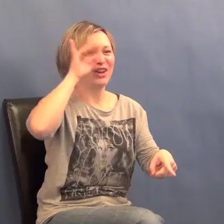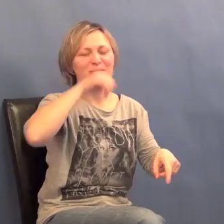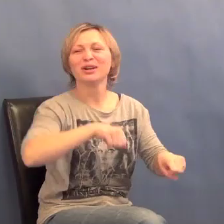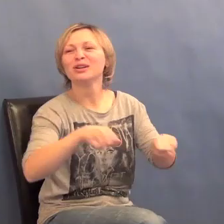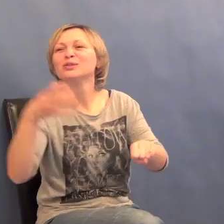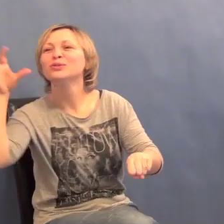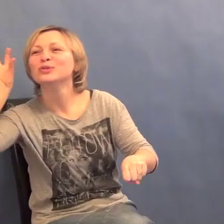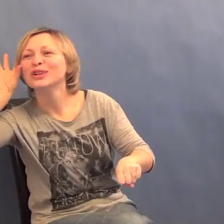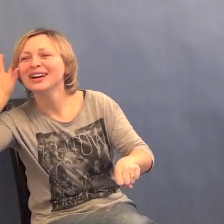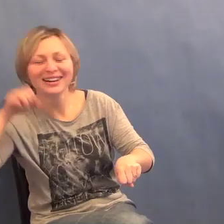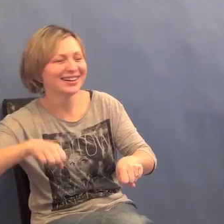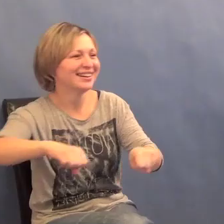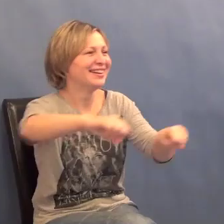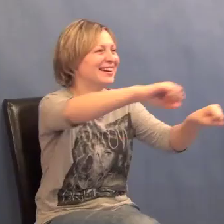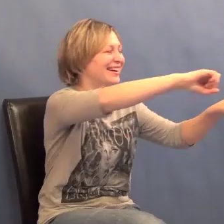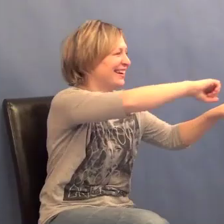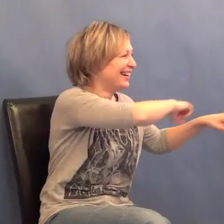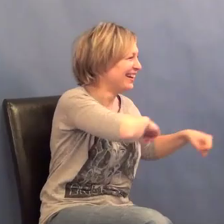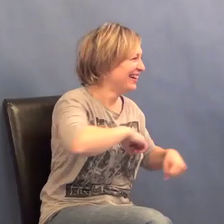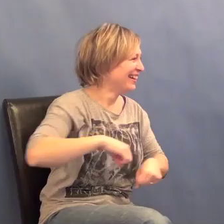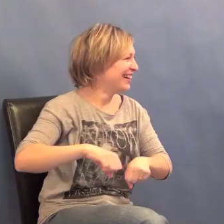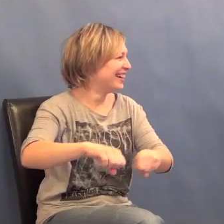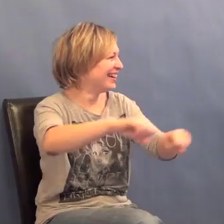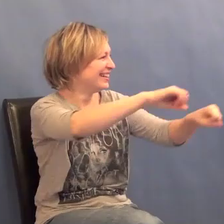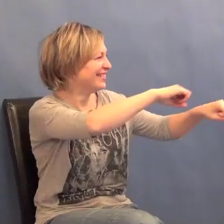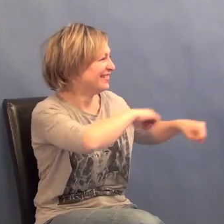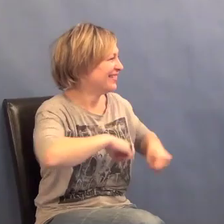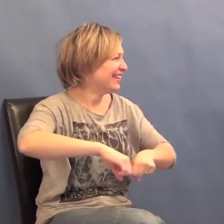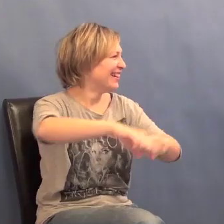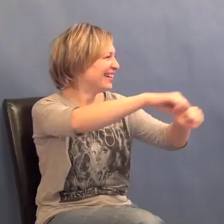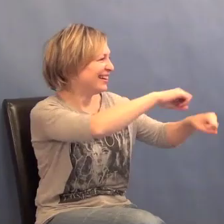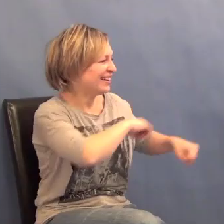Wpadłabym z wózkiem do domu posłuchać, i wracam.